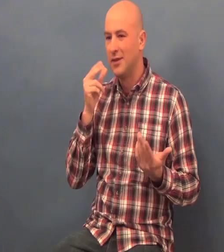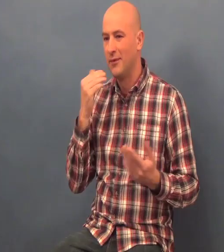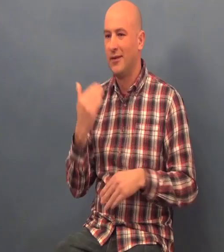I koniec.